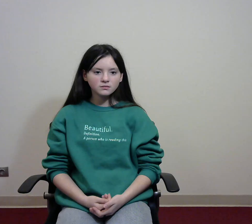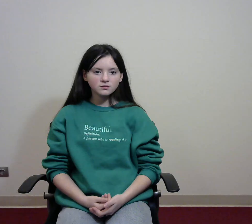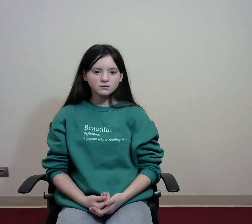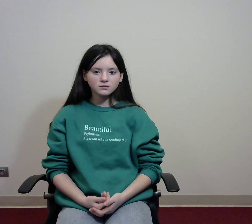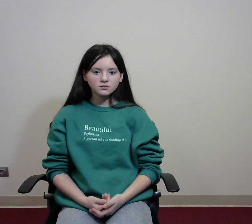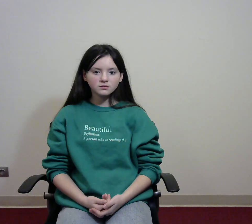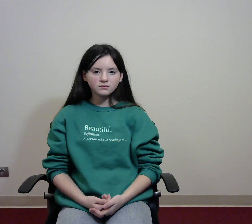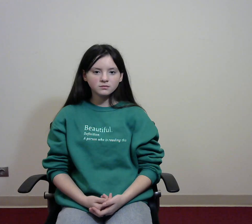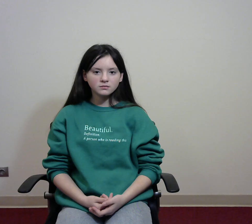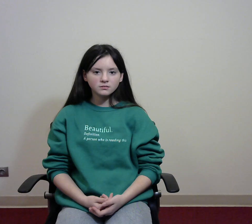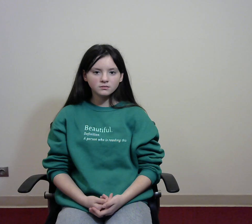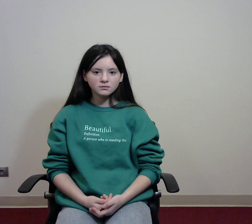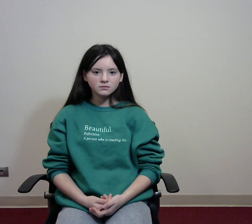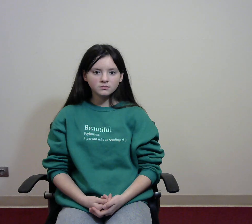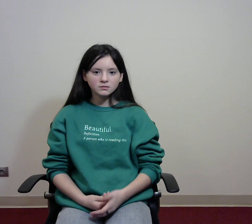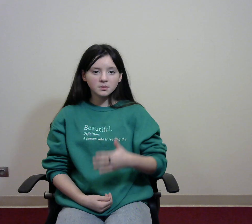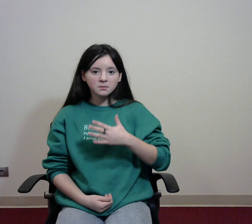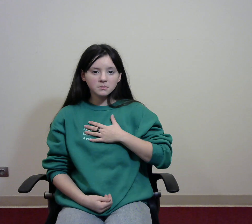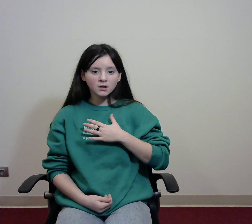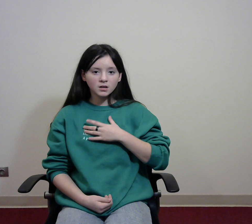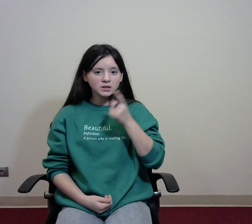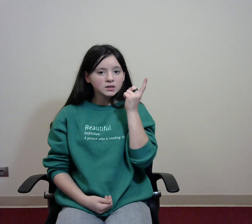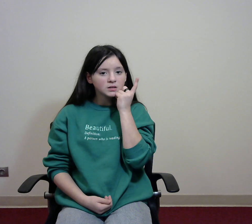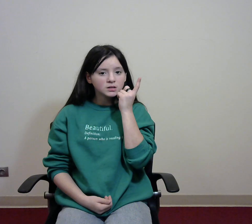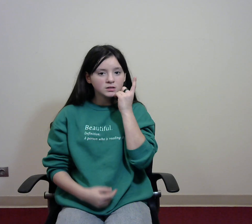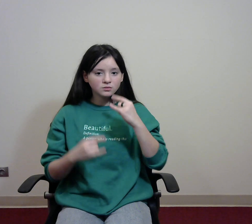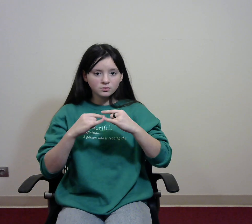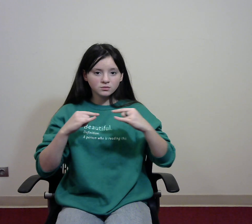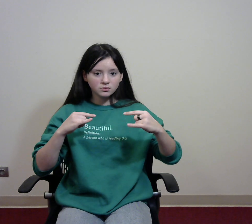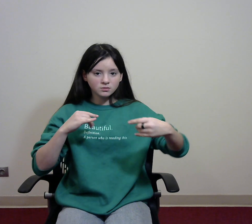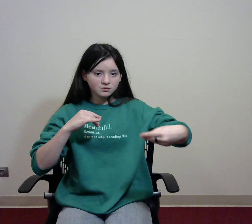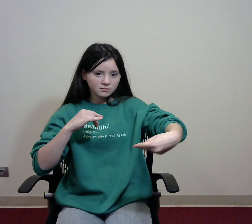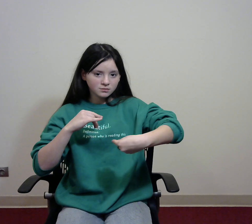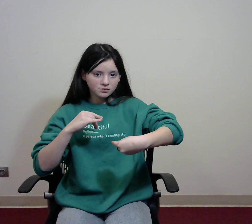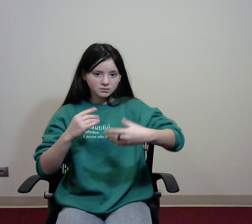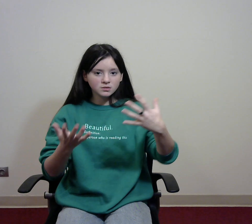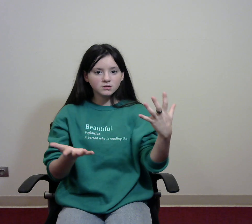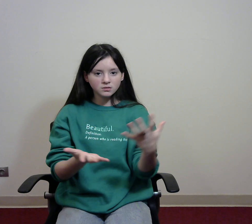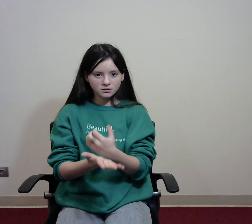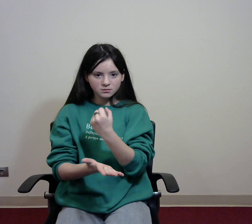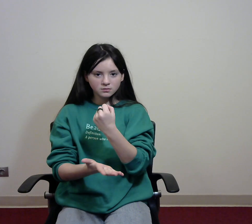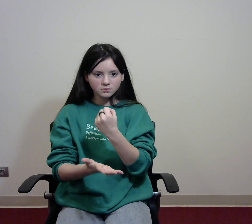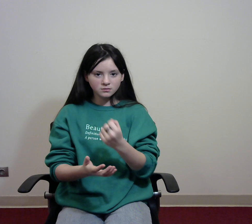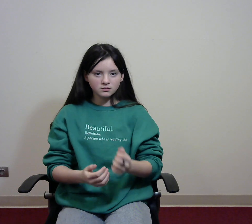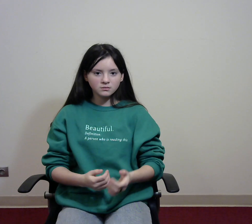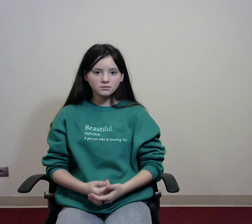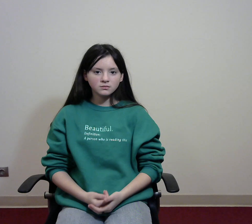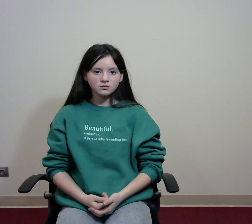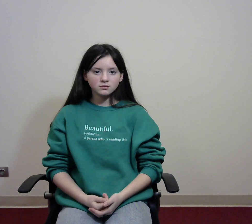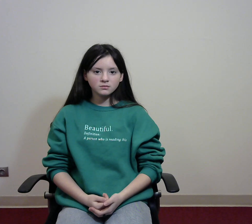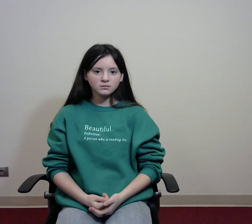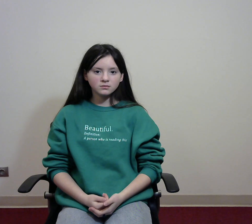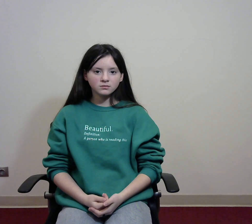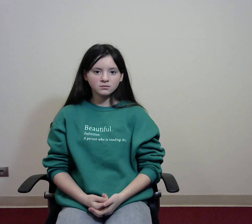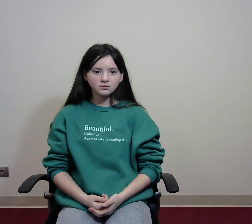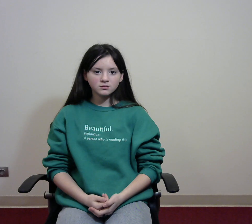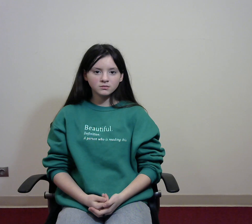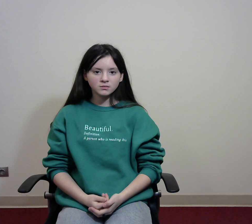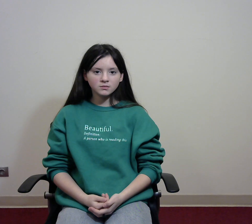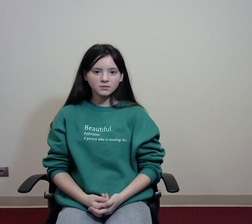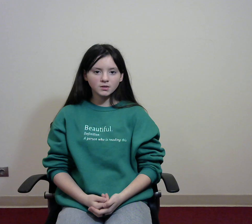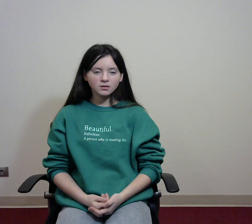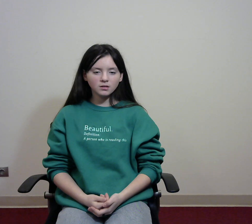Mən telefonumu stolun altından tapdım